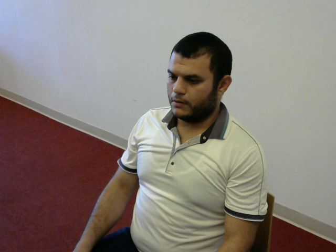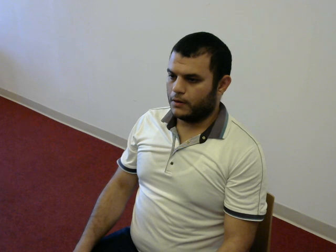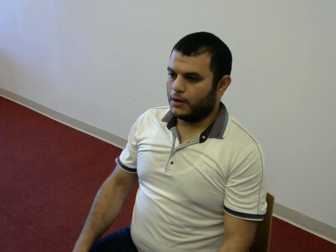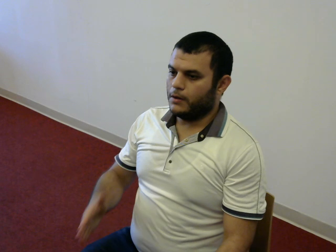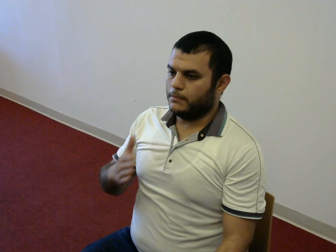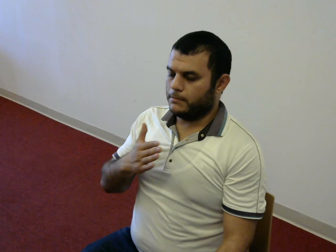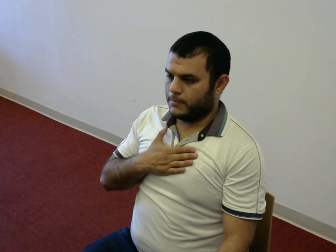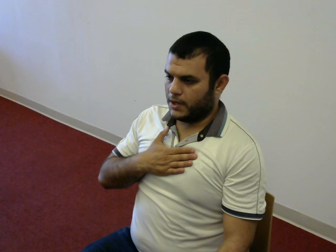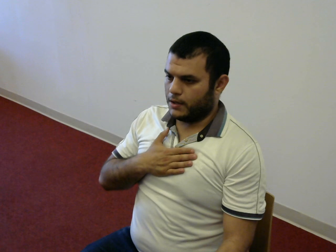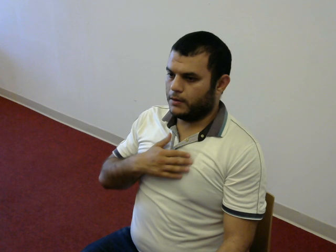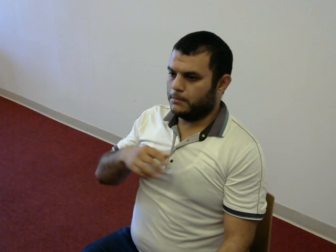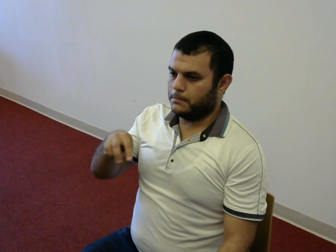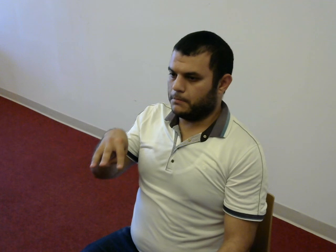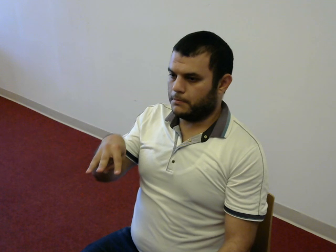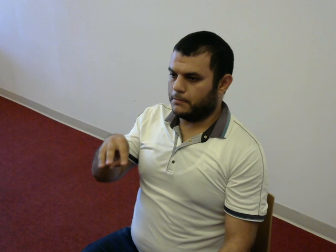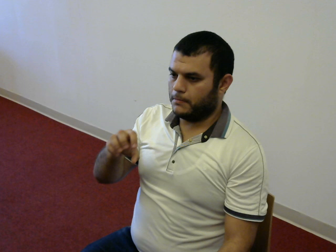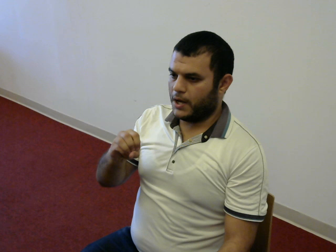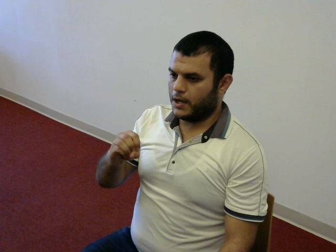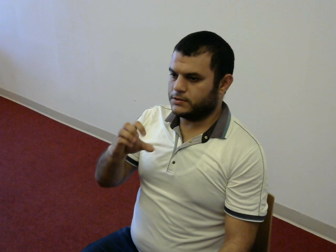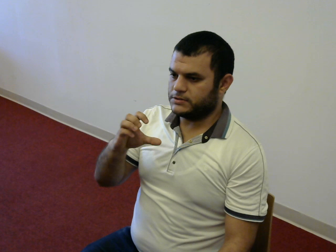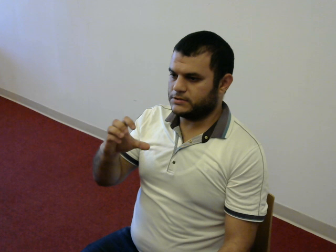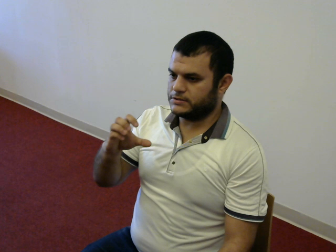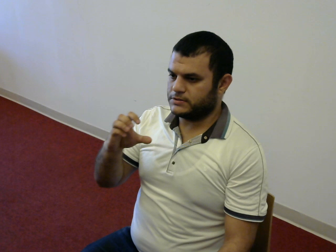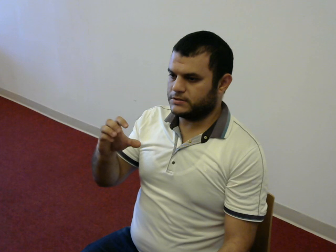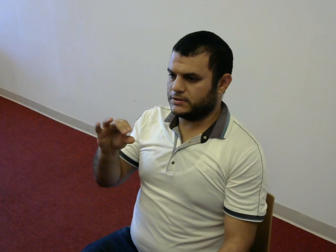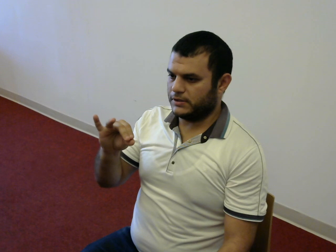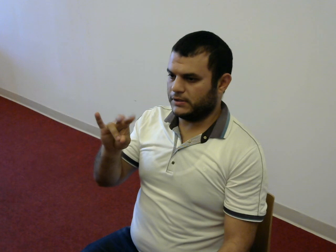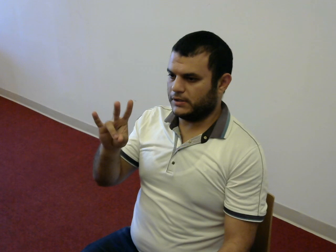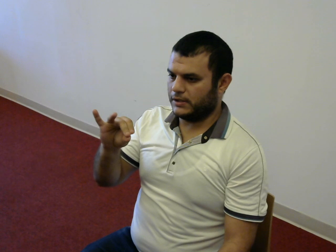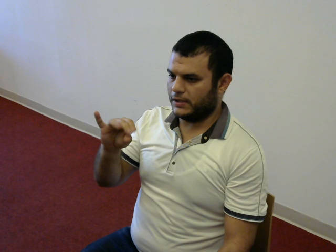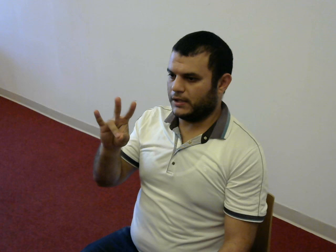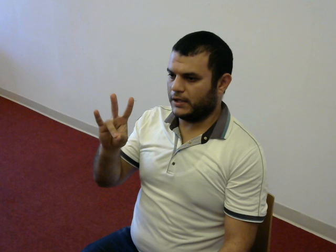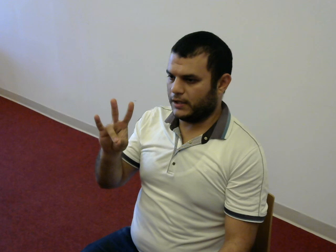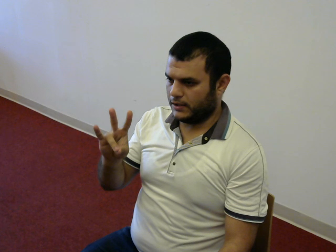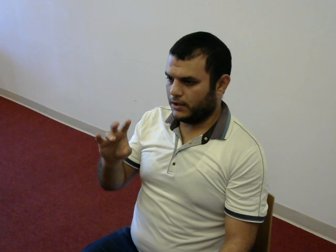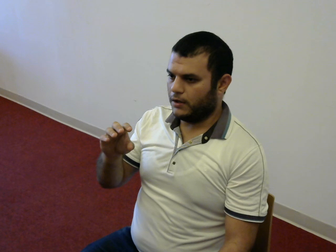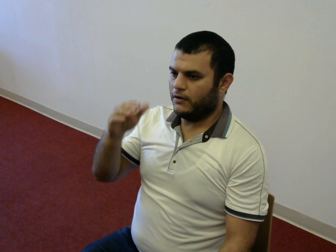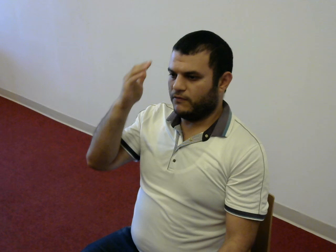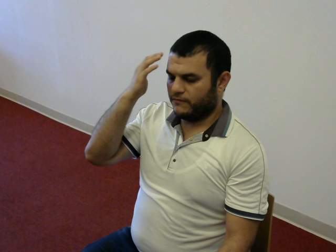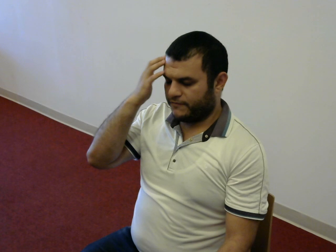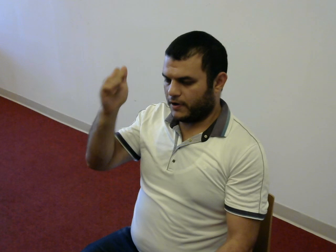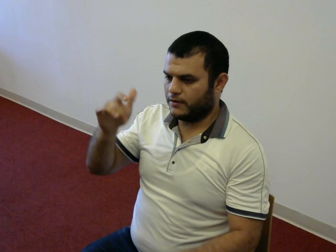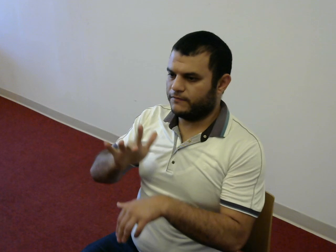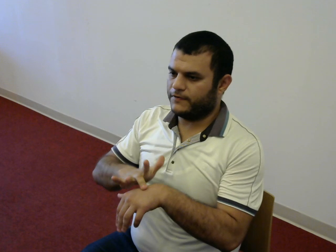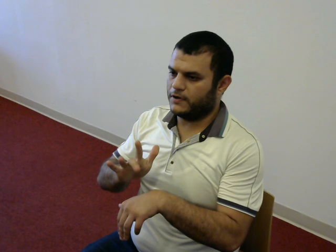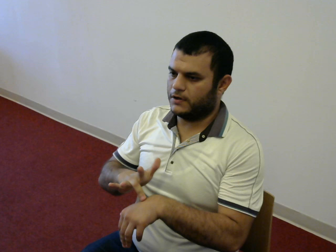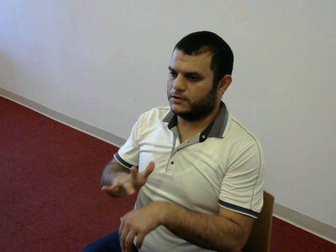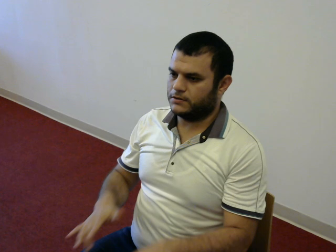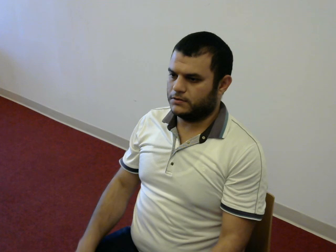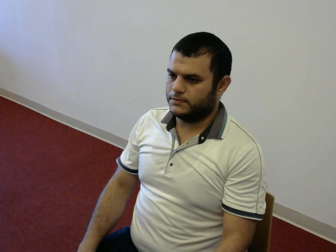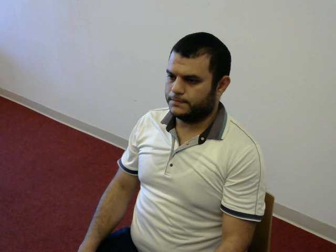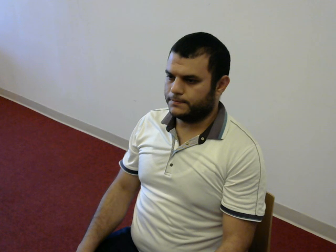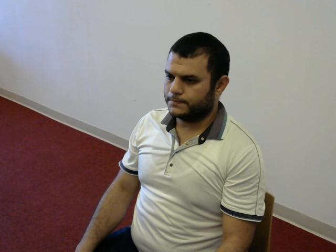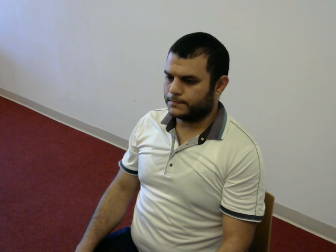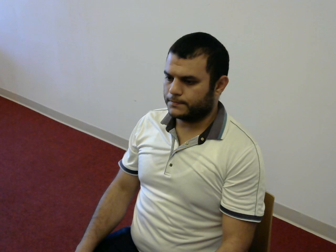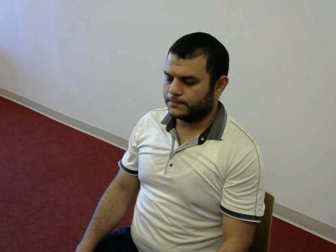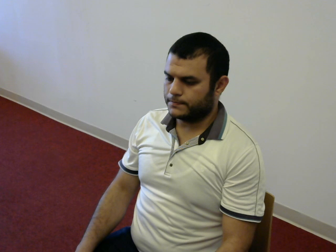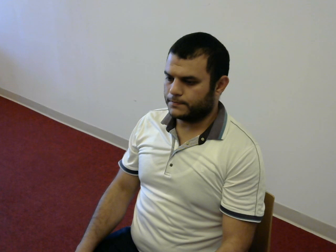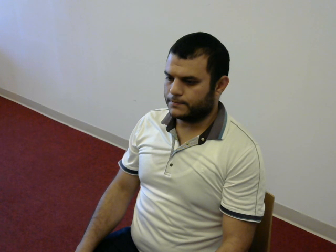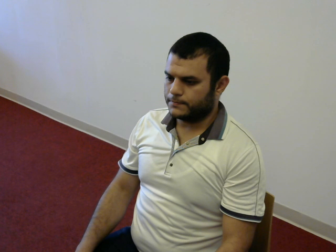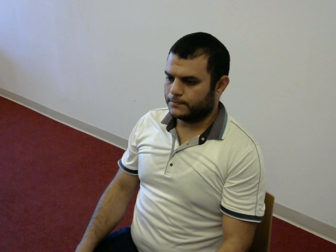Mən Messinin fanatıyam